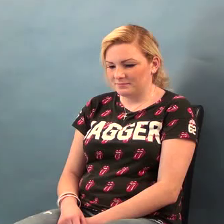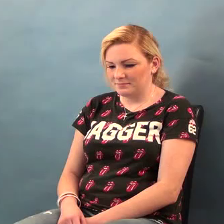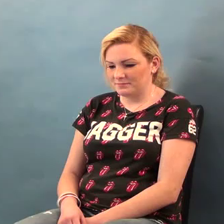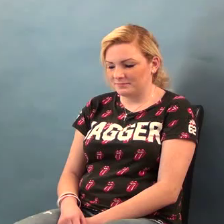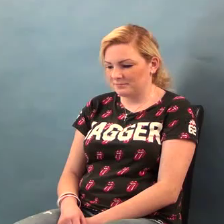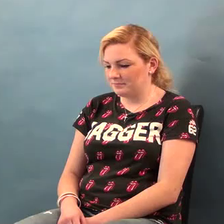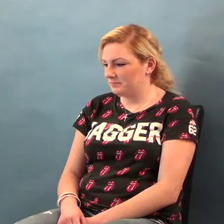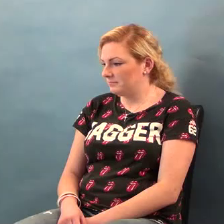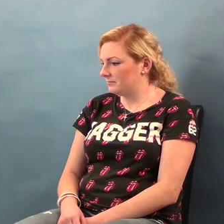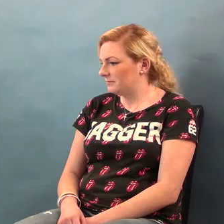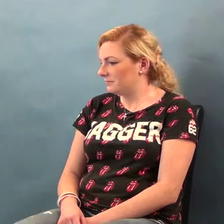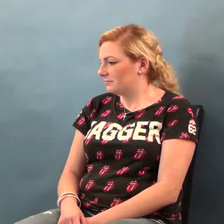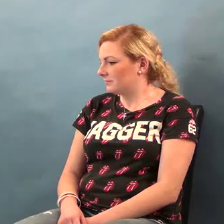Może być.